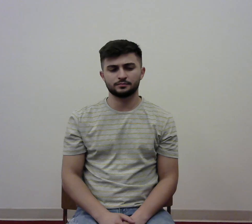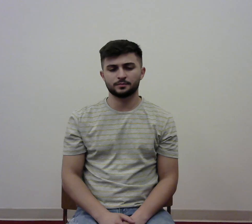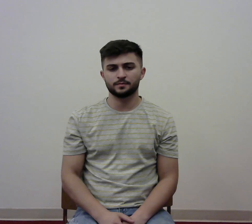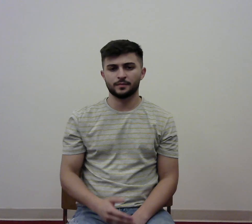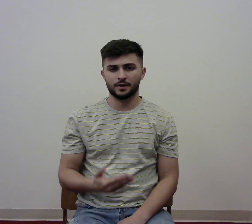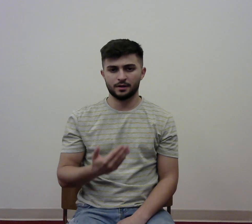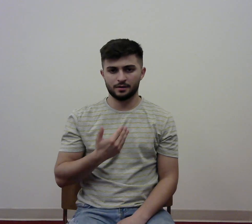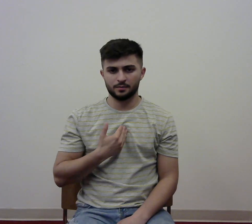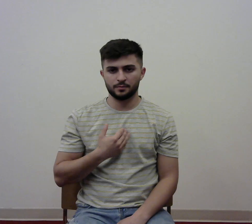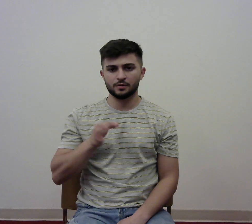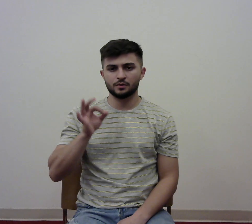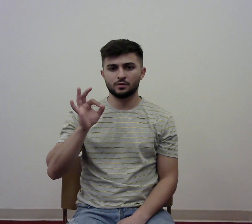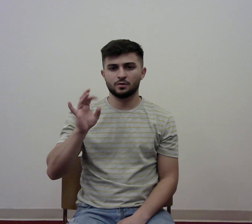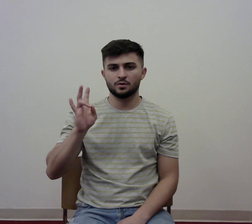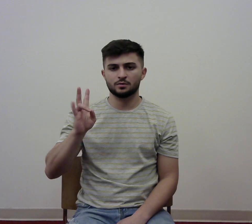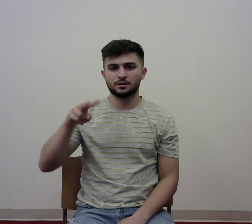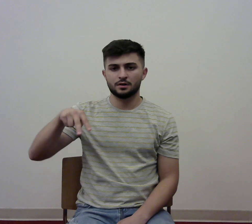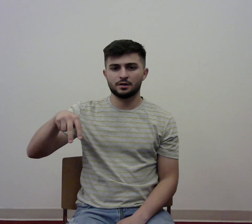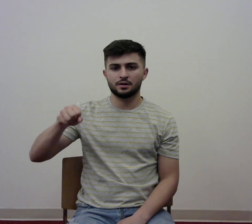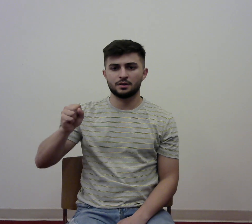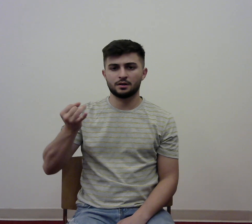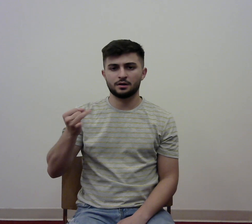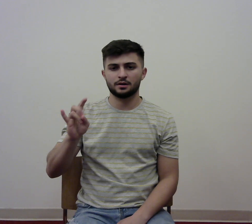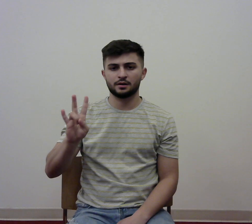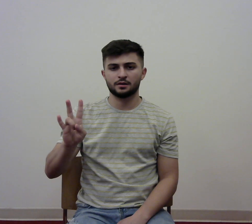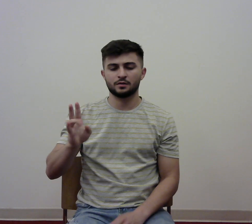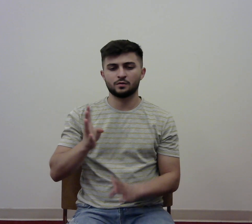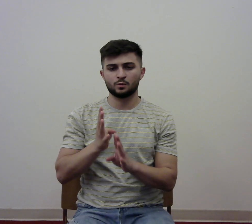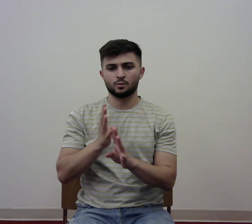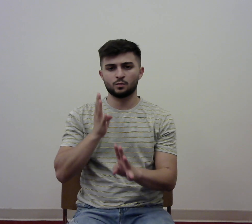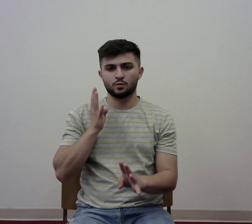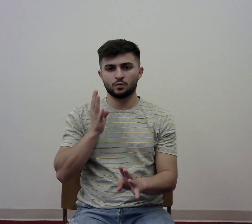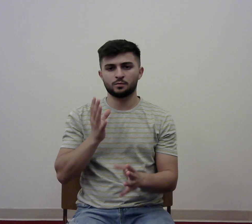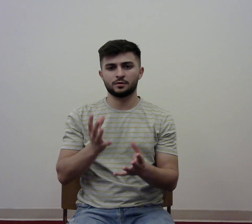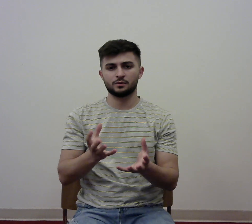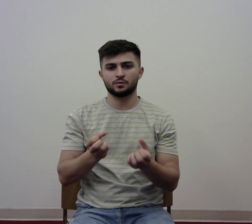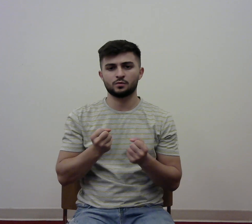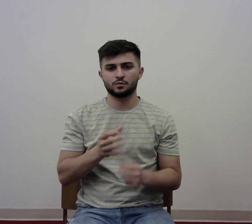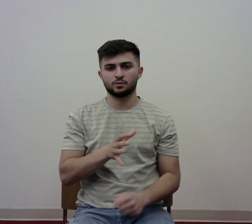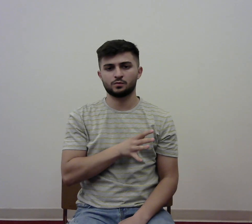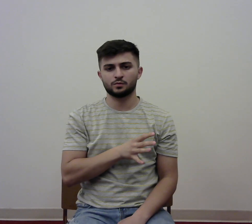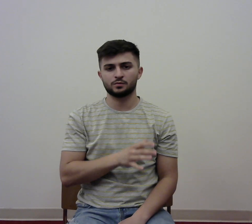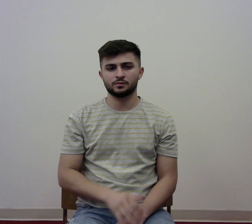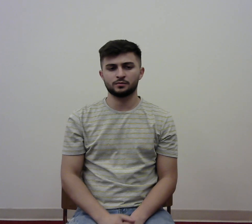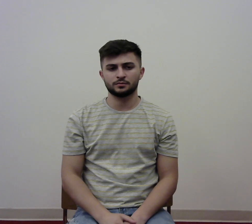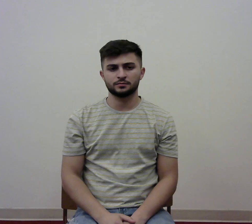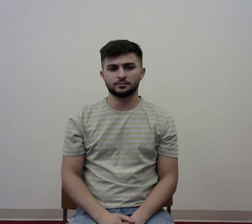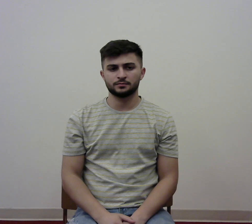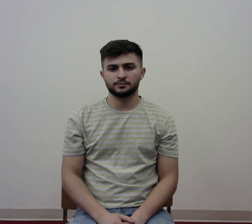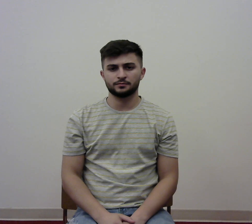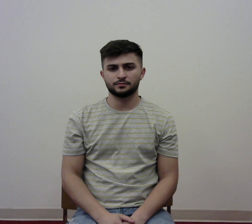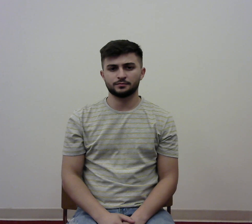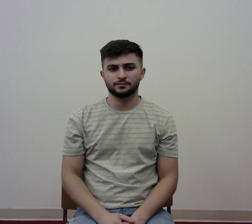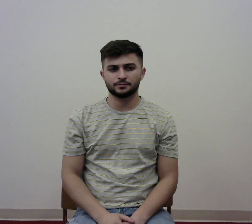Mən onlayn növbə götürmüşəm